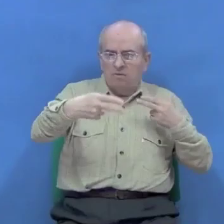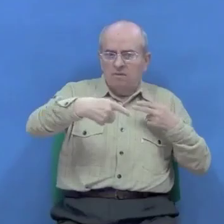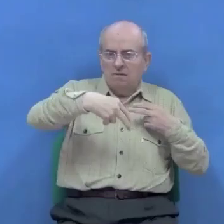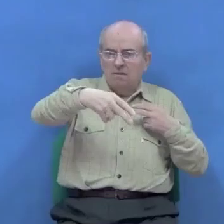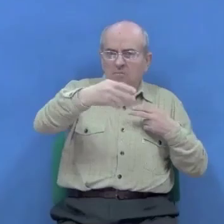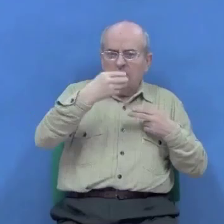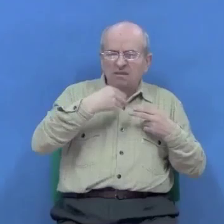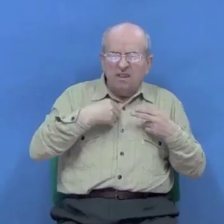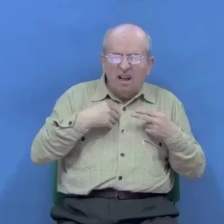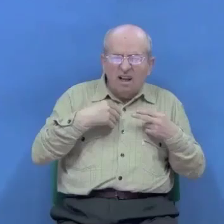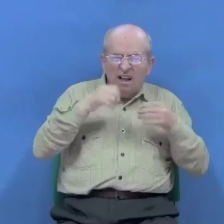Na odcinku plaży nad morzem.